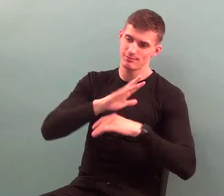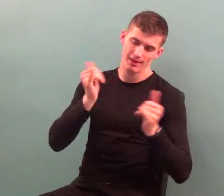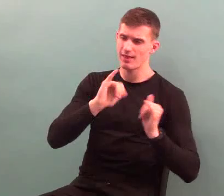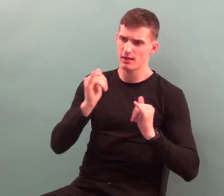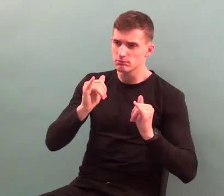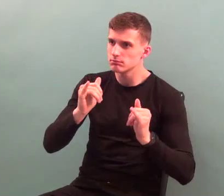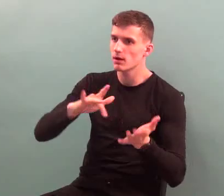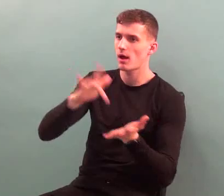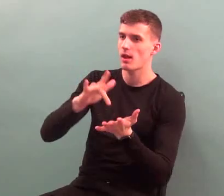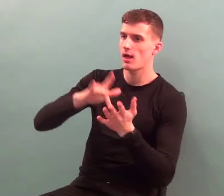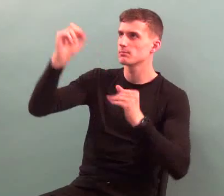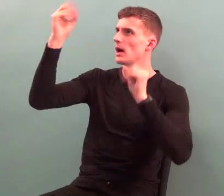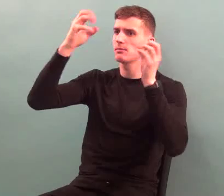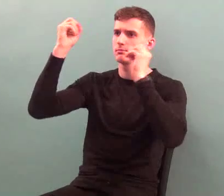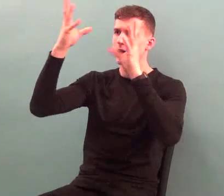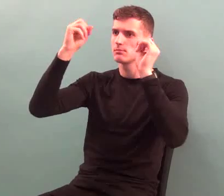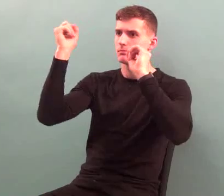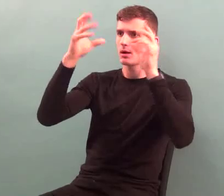Nagle włącza się alarm, błyskają światła.